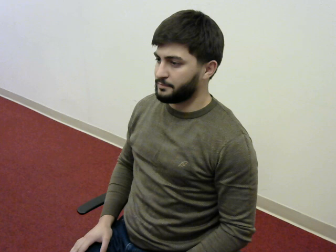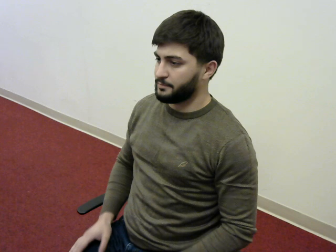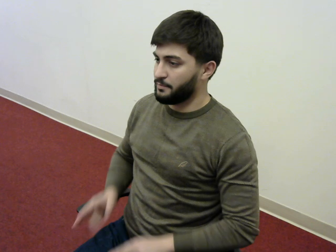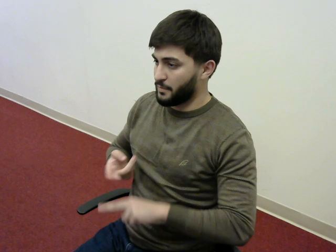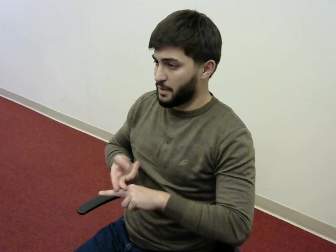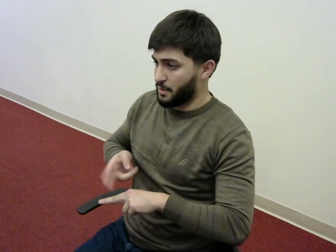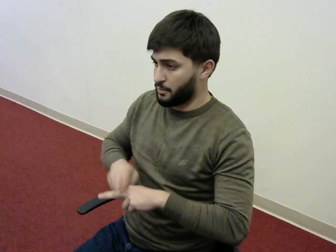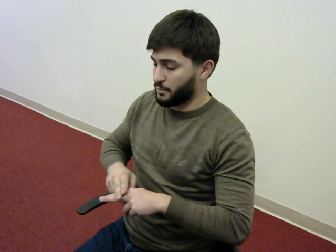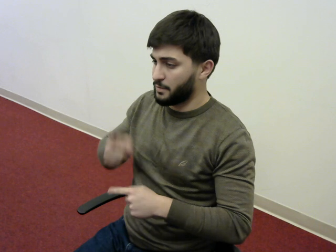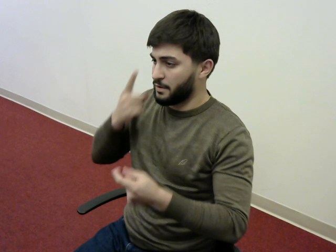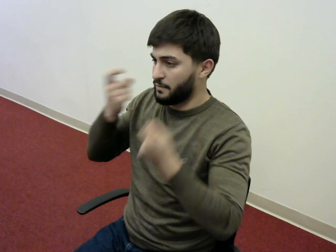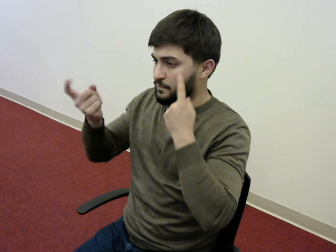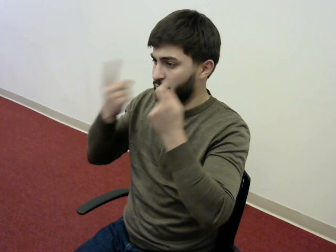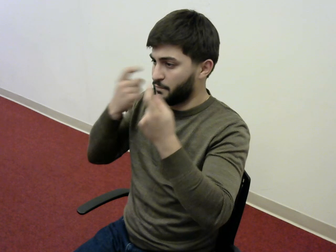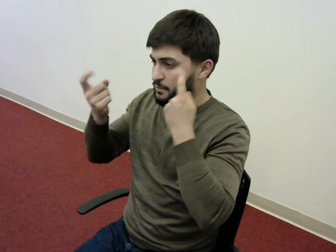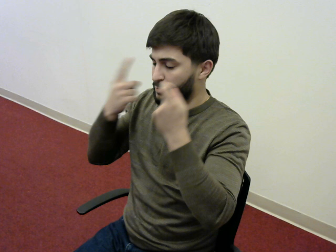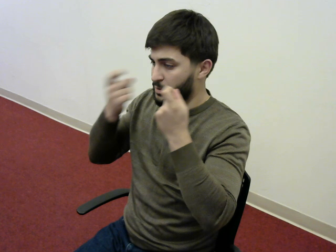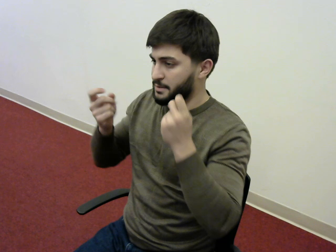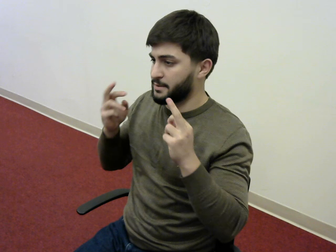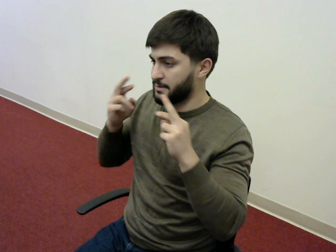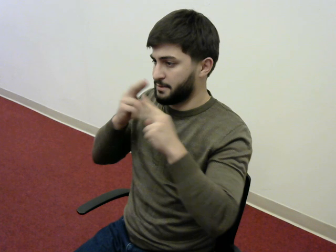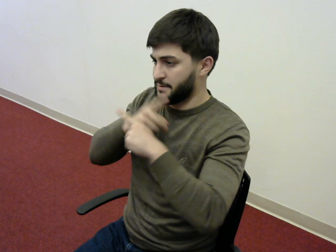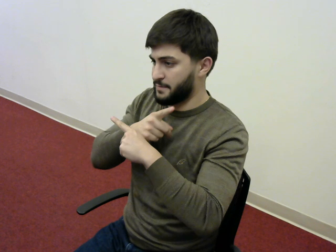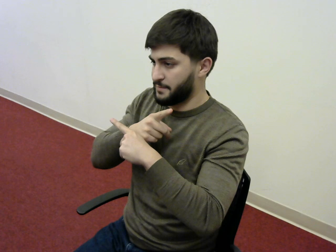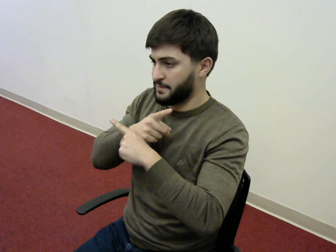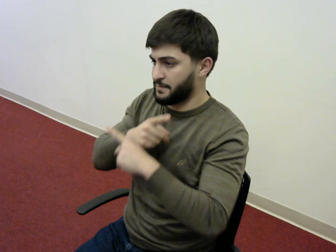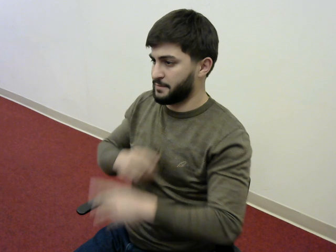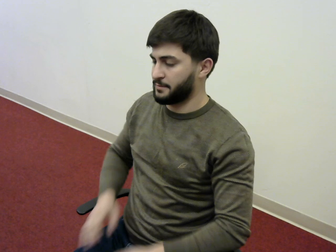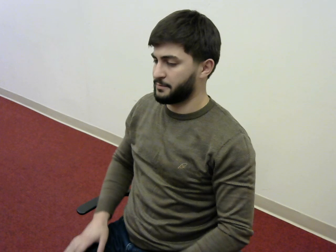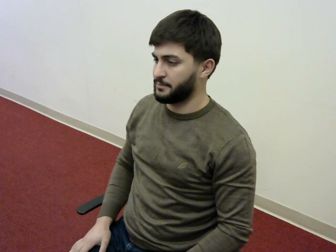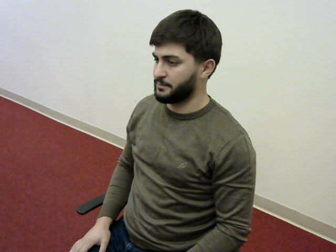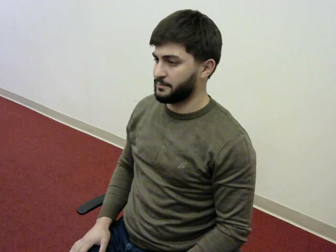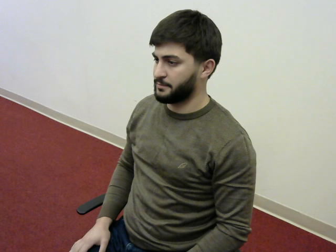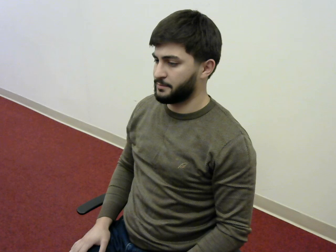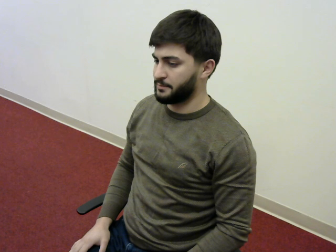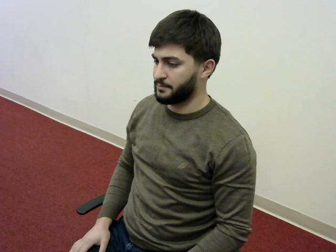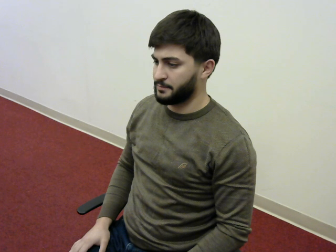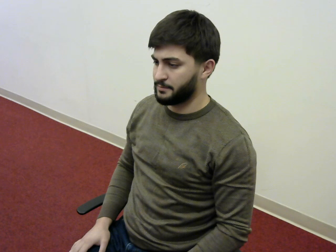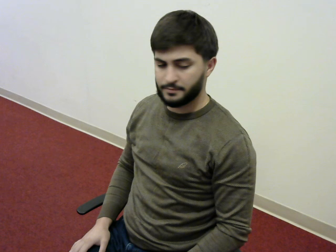Bu məlumat səhvdir